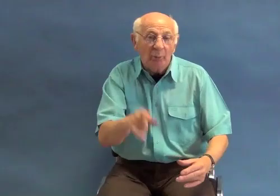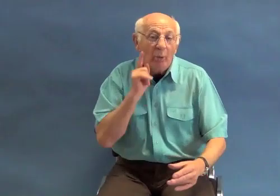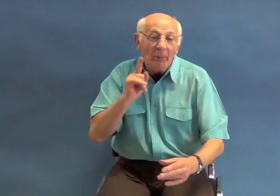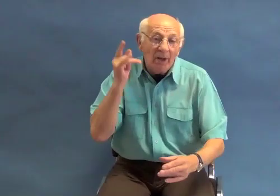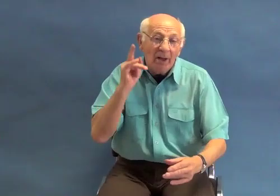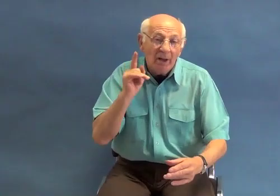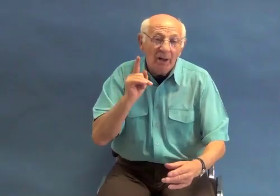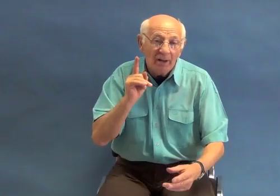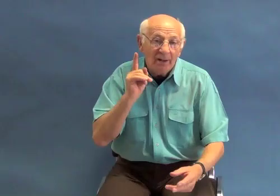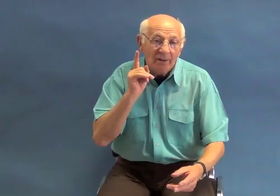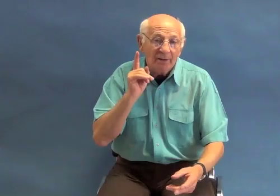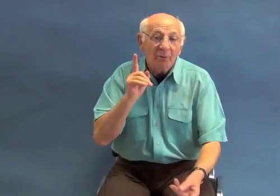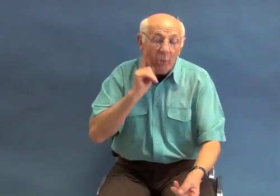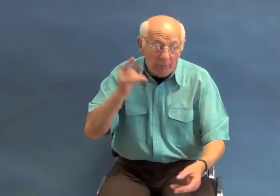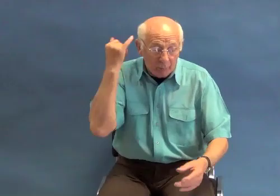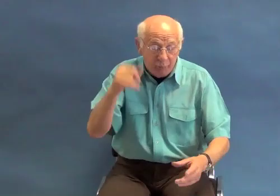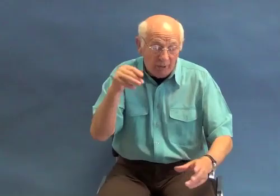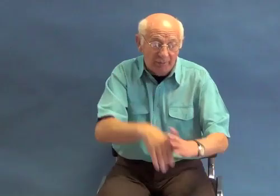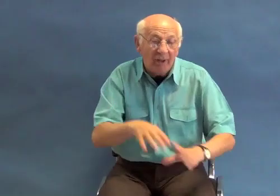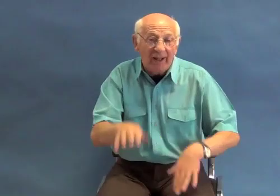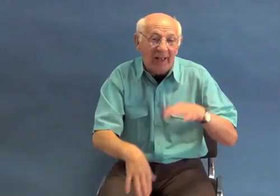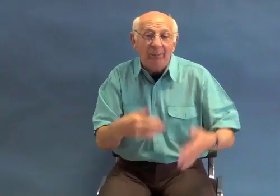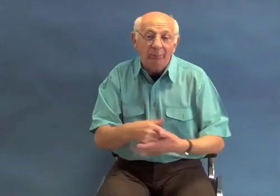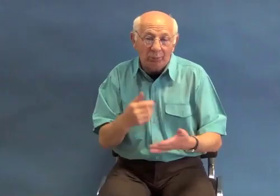Ten chłopak, chłopak zrobił błąd i wszedł do wody.